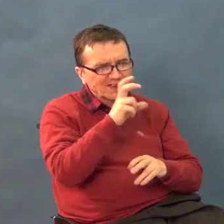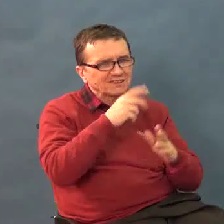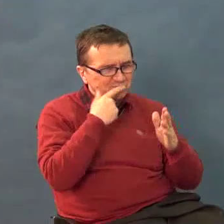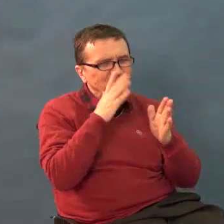W czwartek.